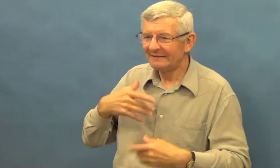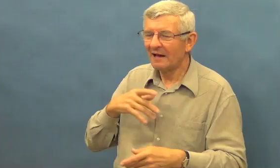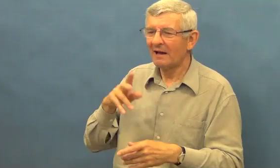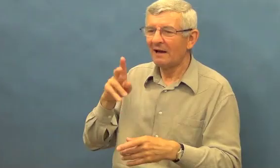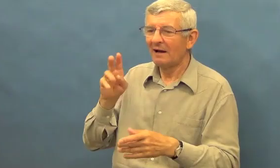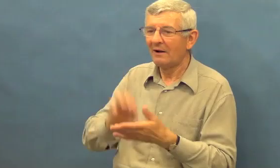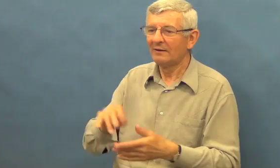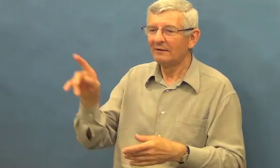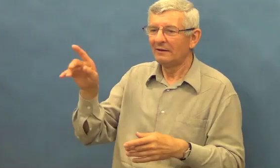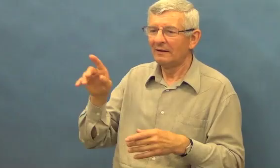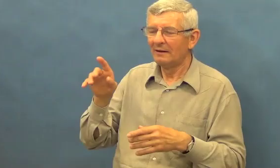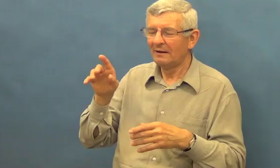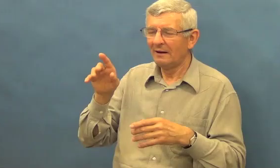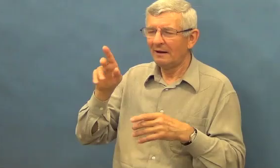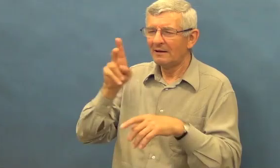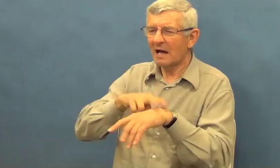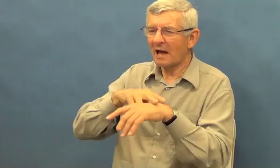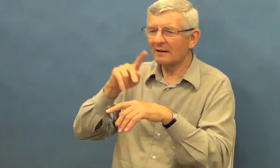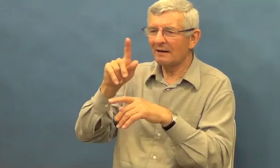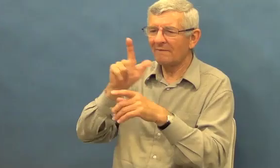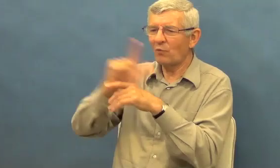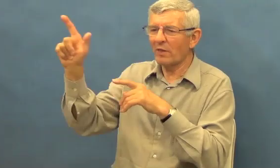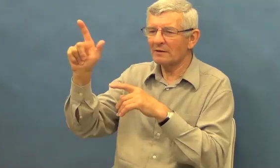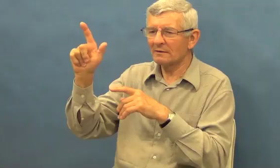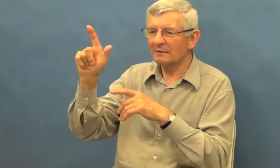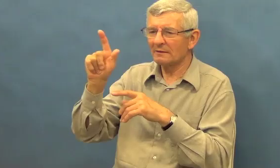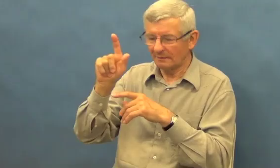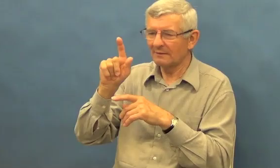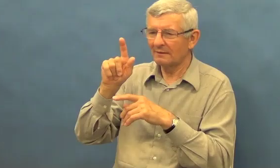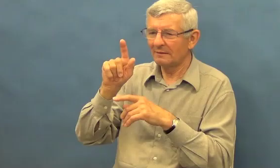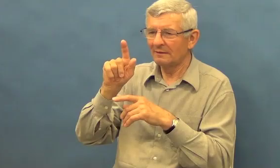Akurat zegar wybija godzinę dwunastą.